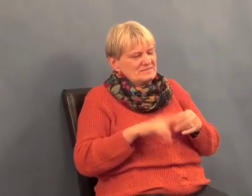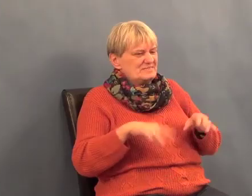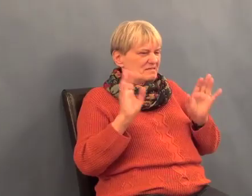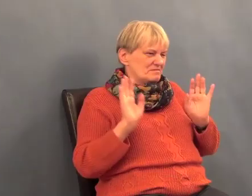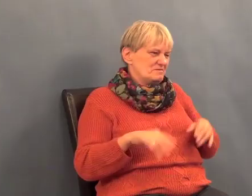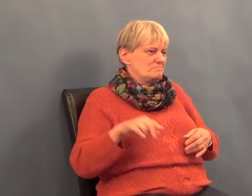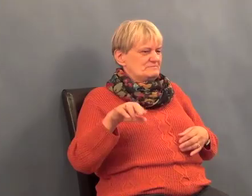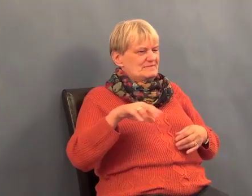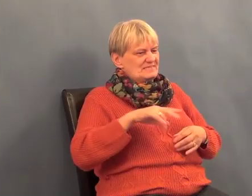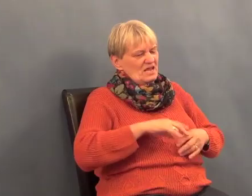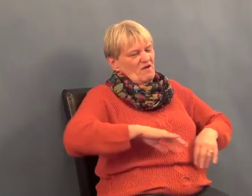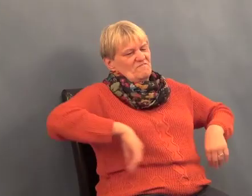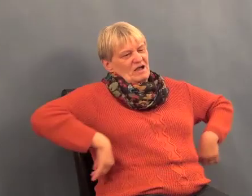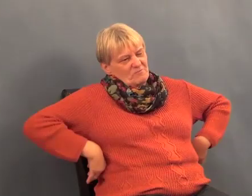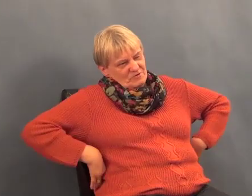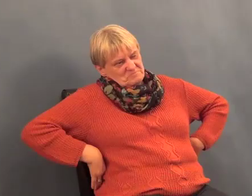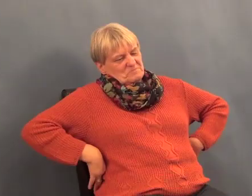Poszedł dalej, trzymając ręce na biodrach.